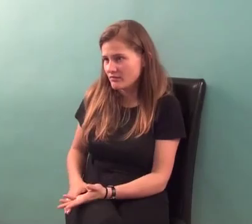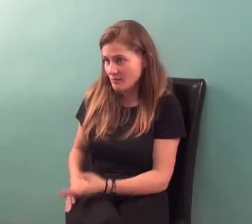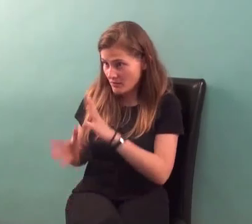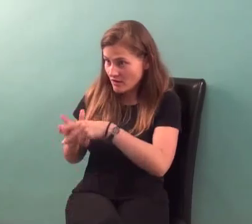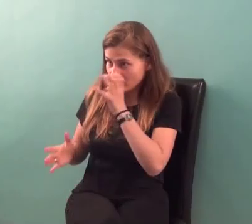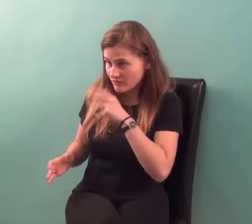W mieście można pić?